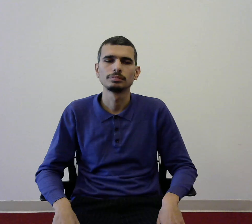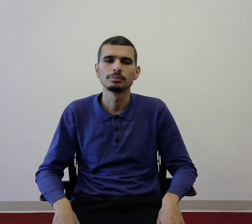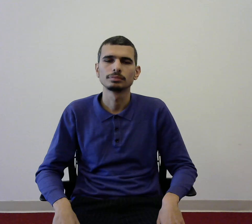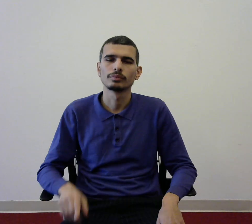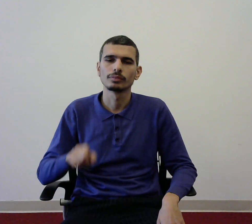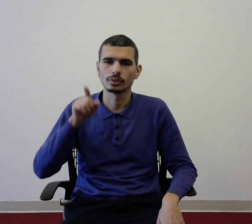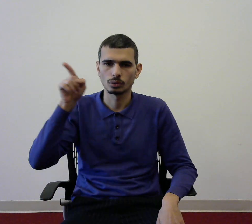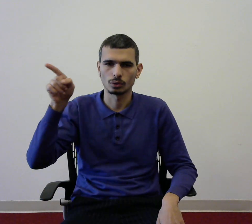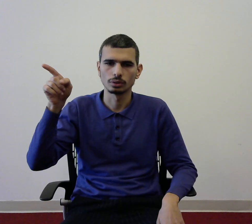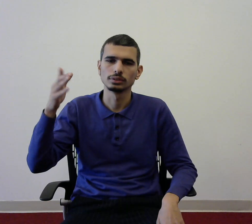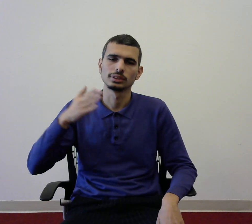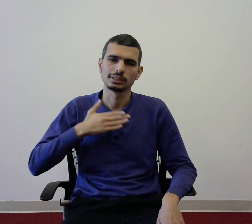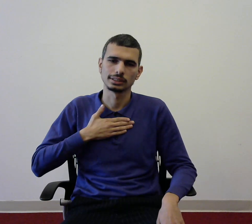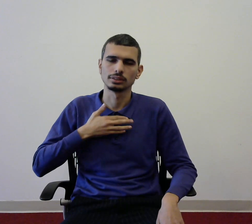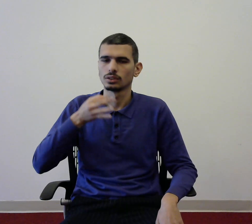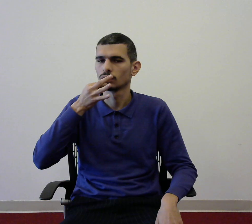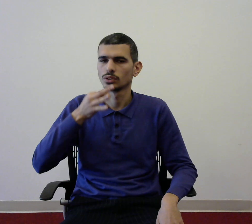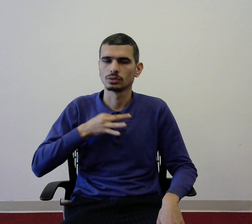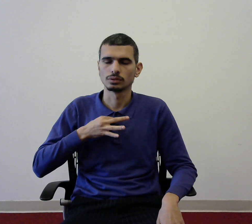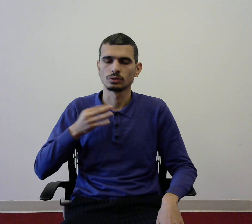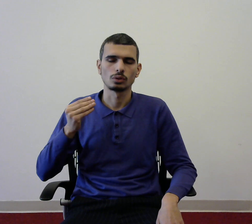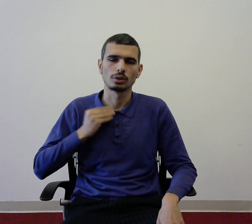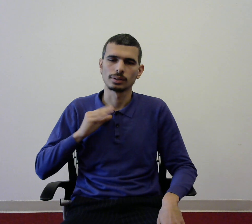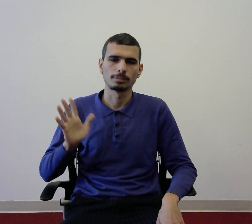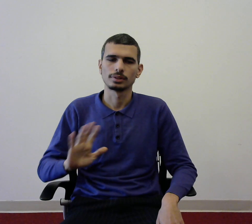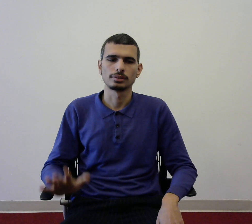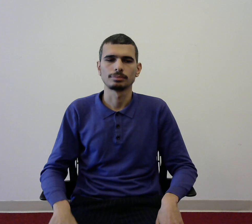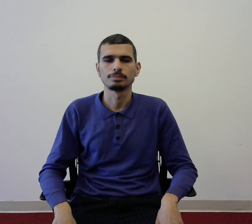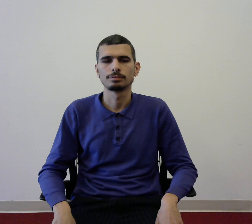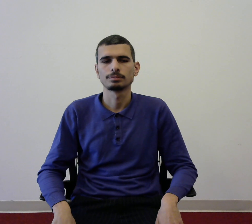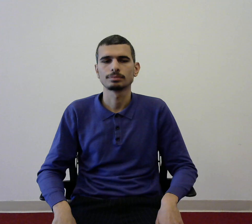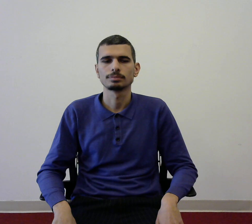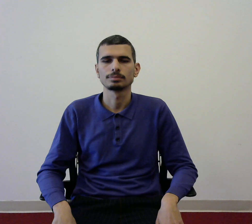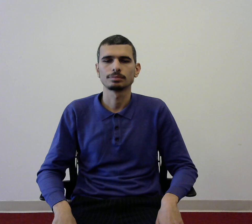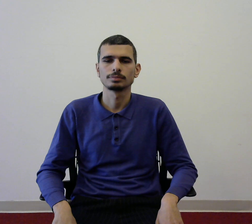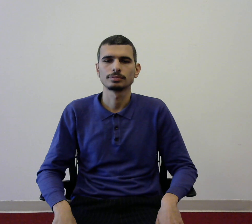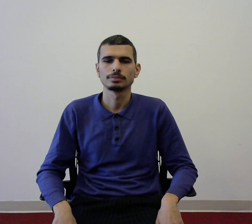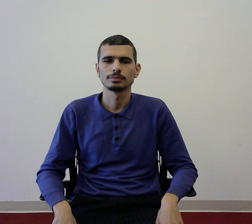O mənə cavab verməyib